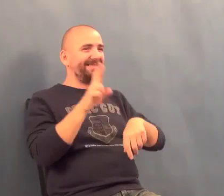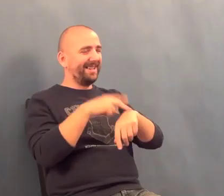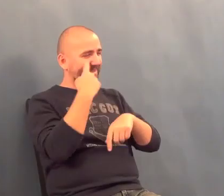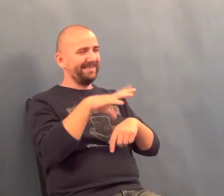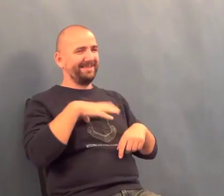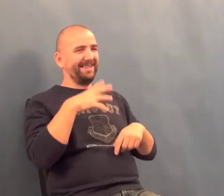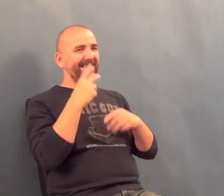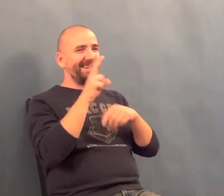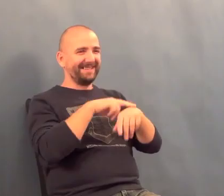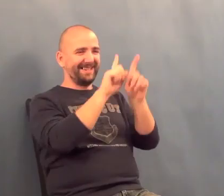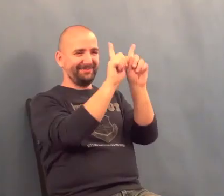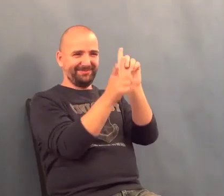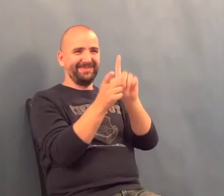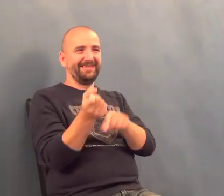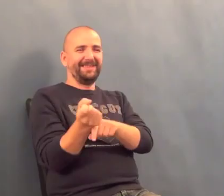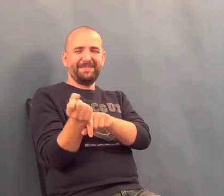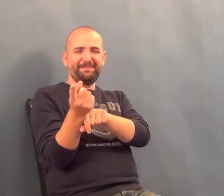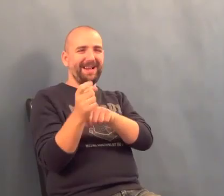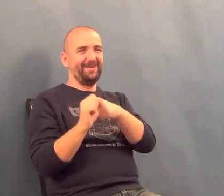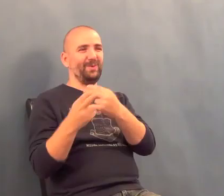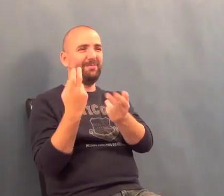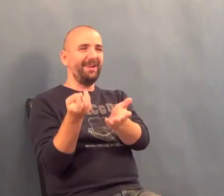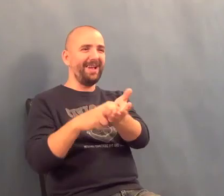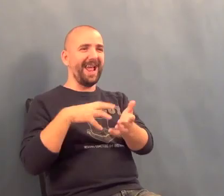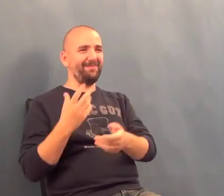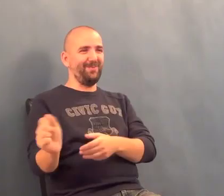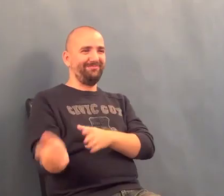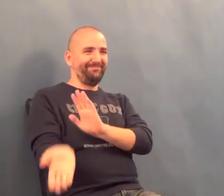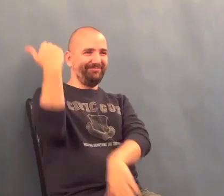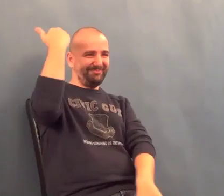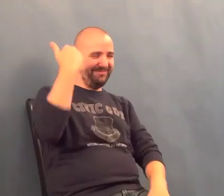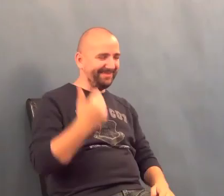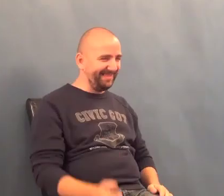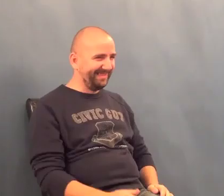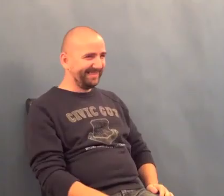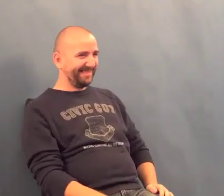A zegar to widzi i irytuje się, więc wskazówką zegara strzela w jej wypiętą dupę, żeby ją obudzić i żeby wstała.